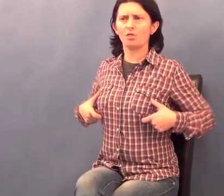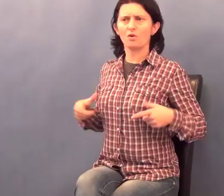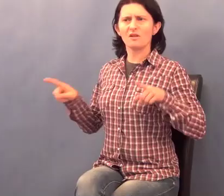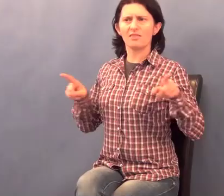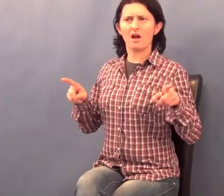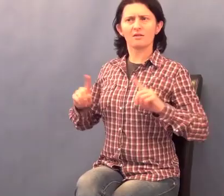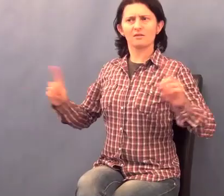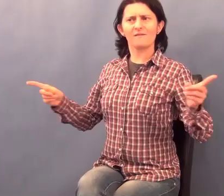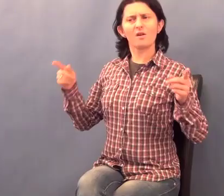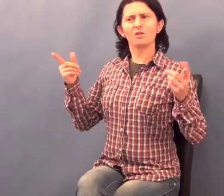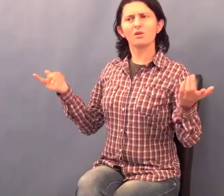Znak mówi, że nie wolno.